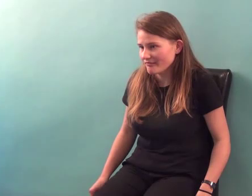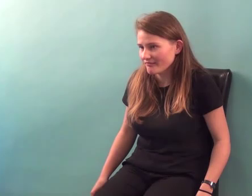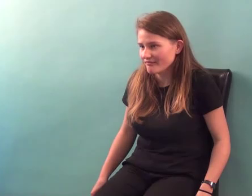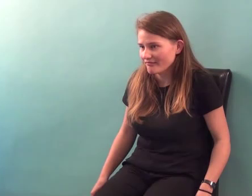Połączymy to.